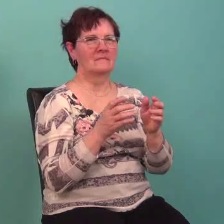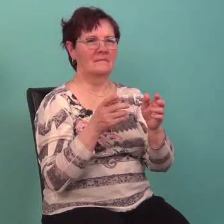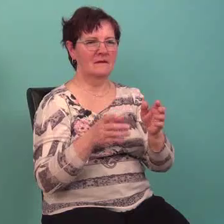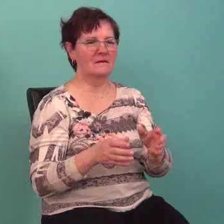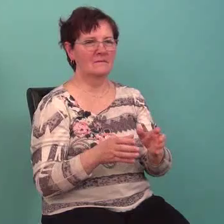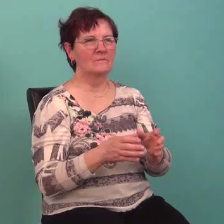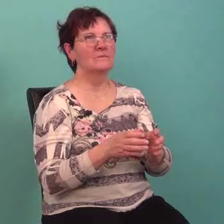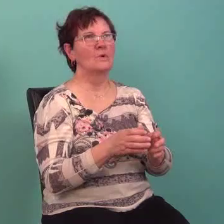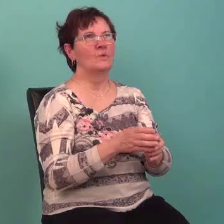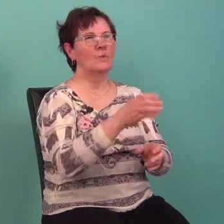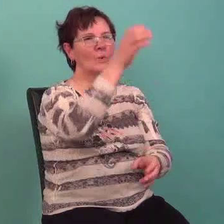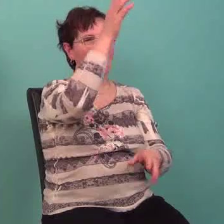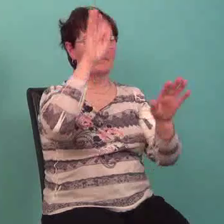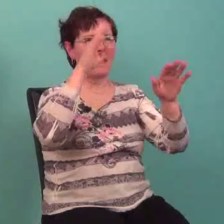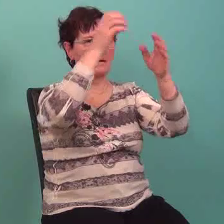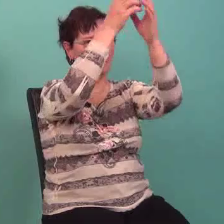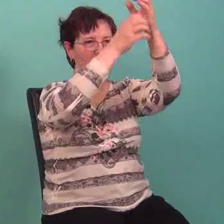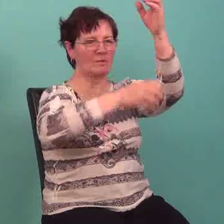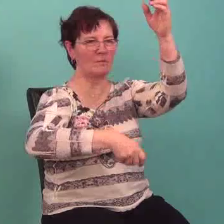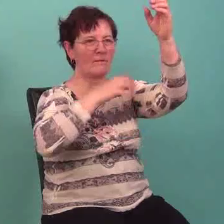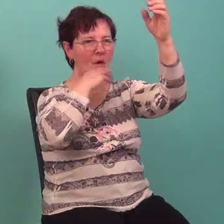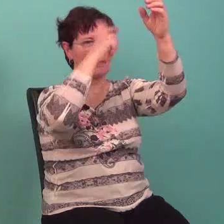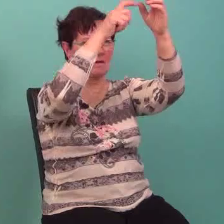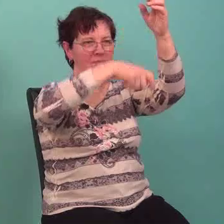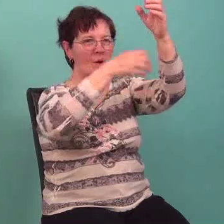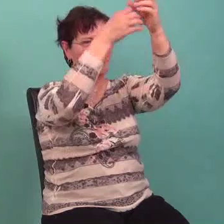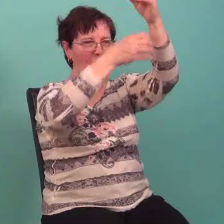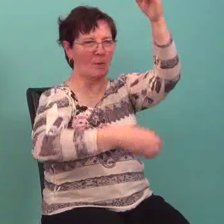Jest rura, którą spływa woda, gdy pada deszcz.